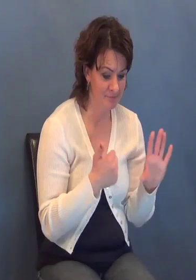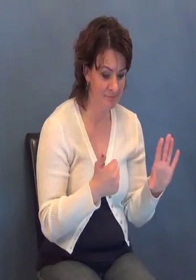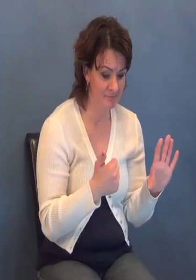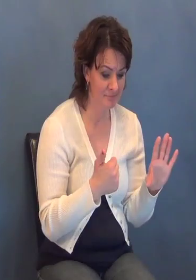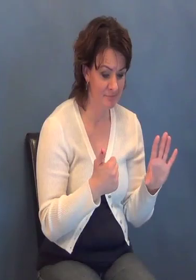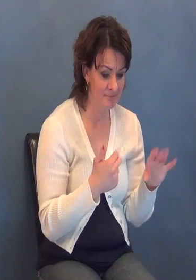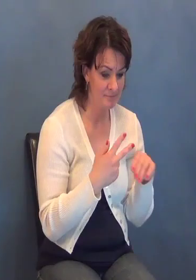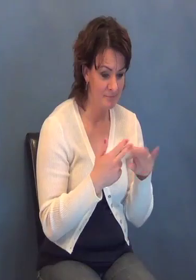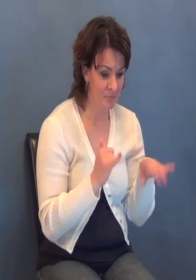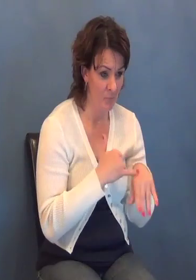Dwudziesty szósty.